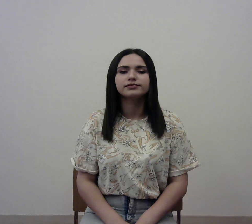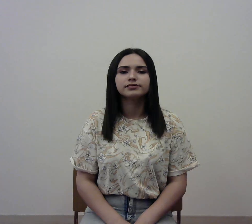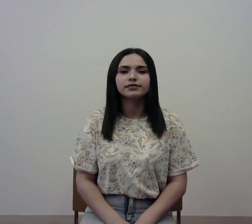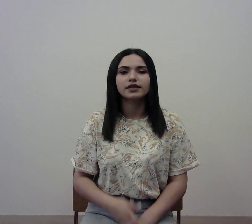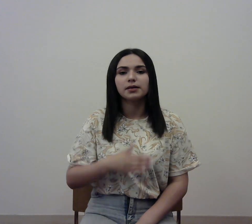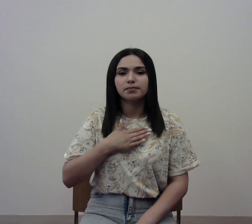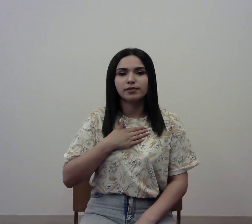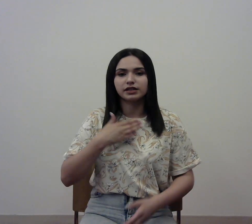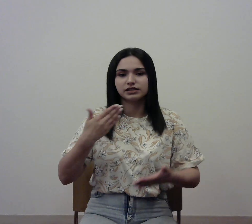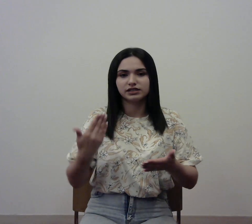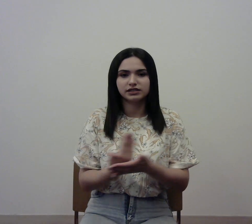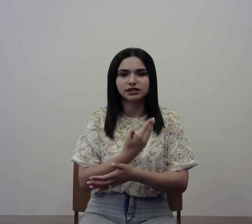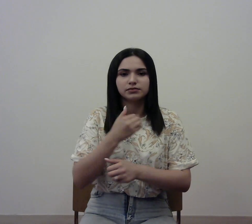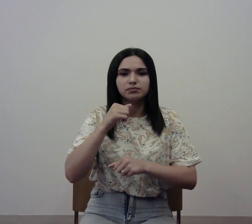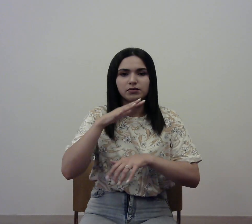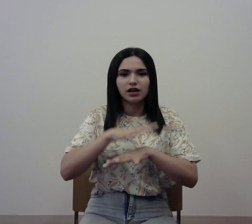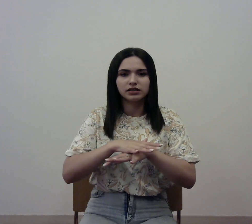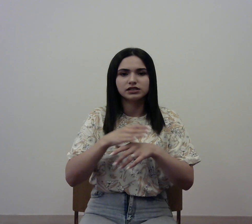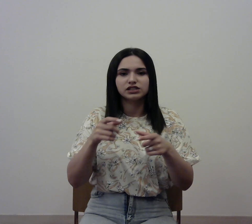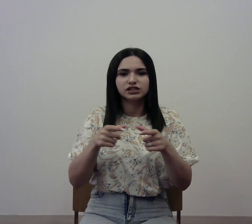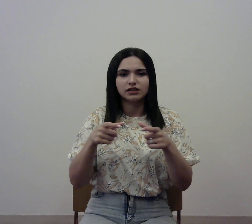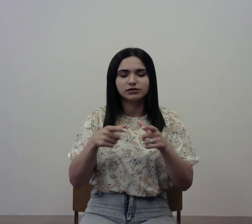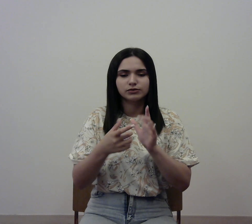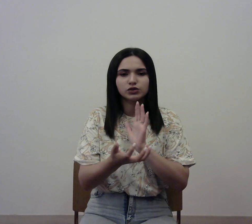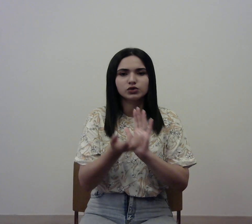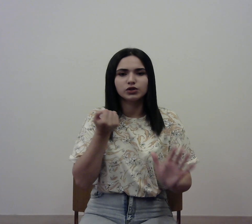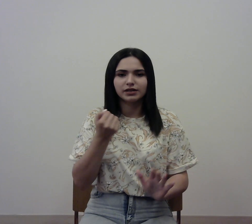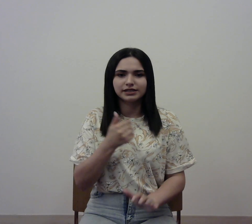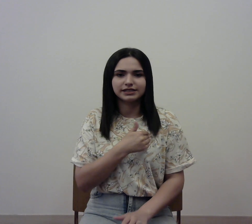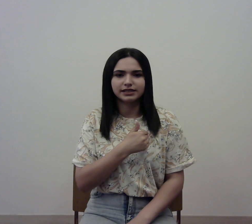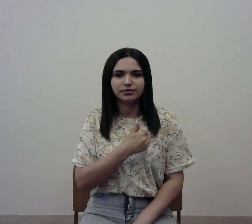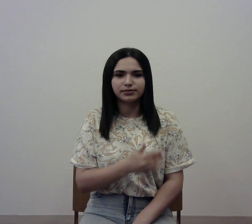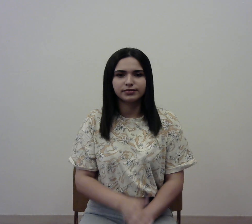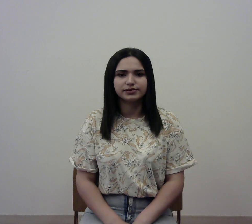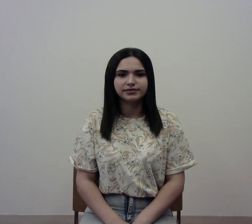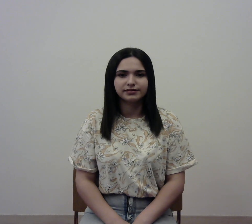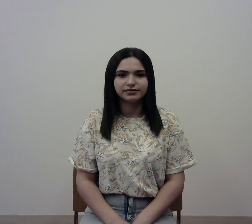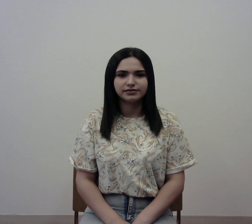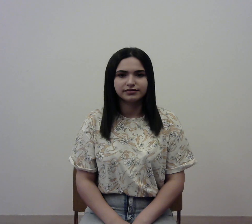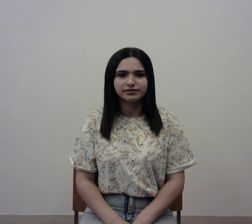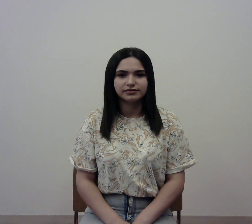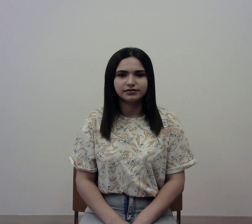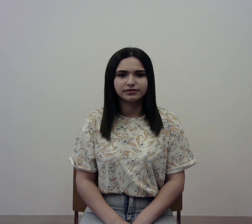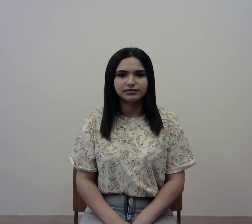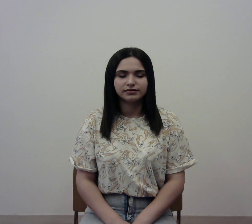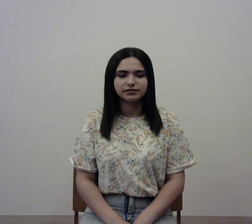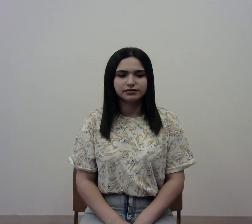Mən yeni bank kartı götürmək istəyirəm